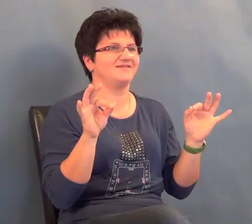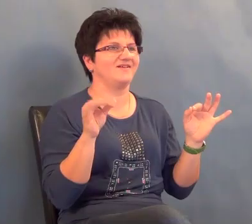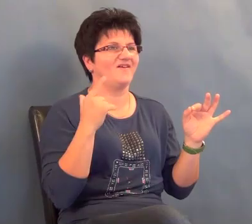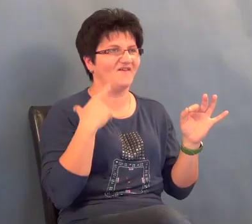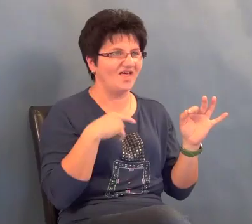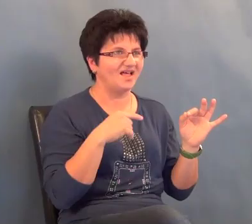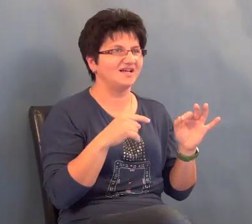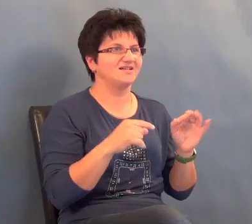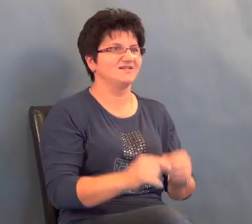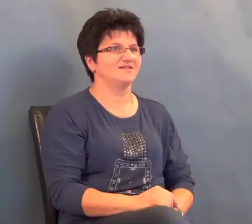Aha.